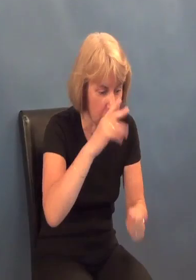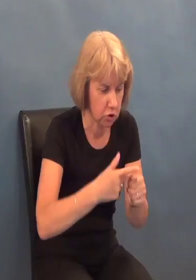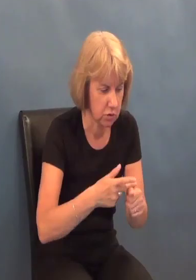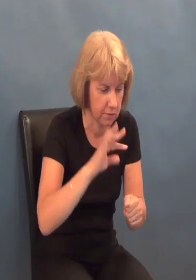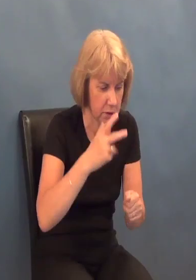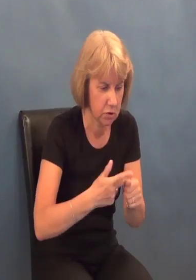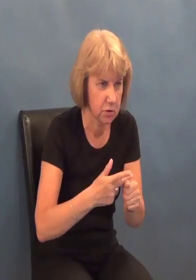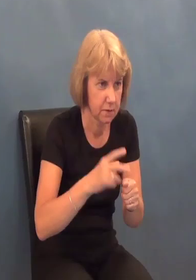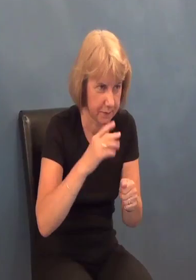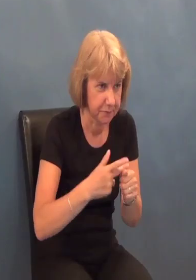Czwarta trzydzieści, czwarta trzydzieści.